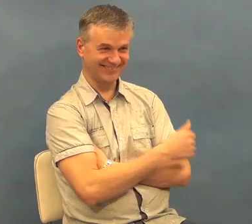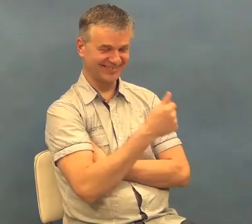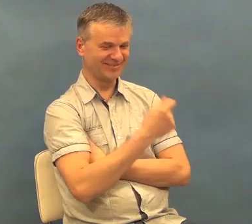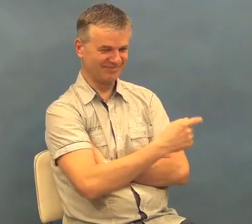Super.